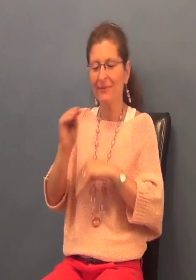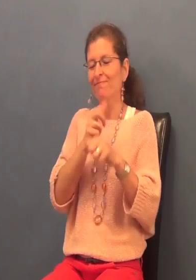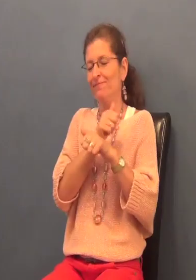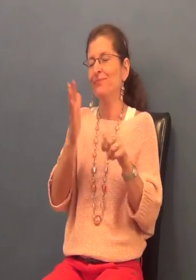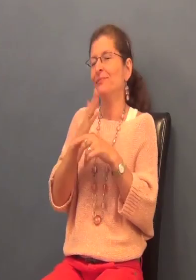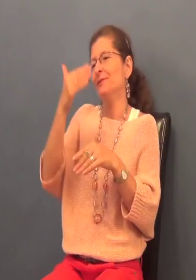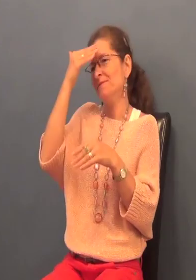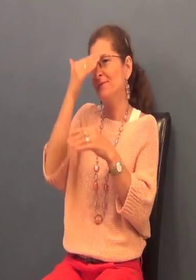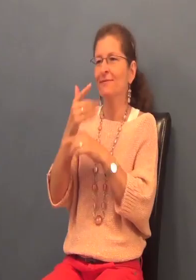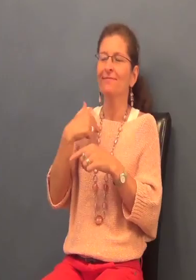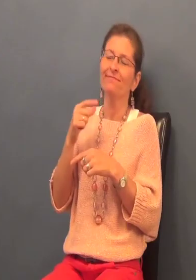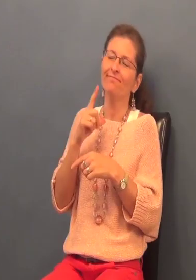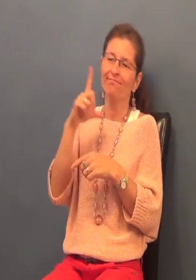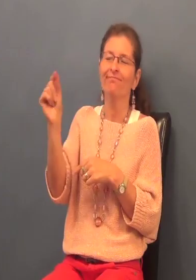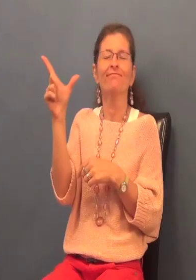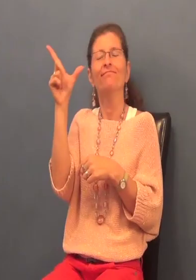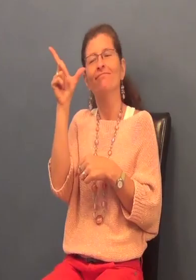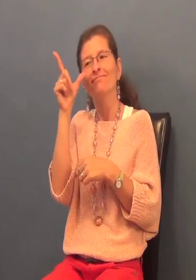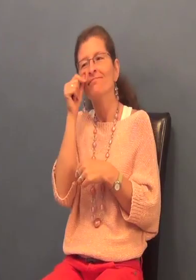Przyszła noc i poszli spać.